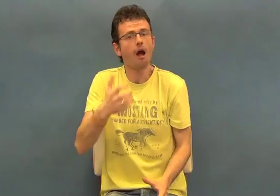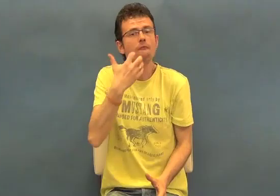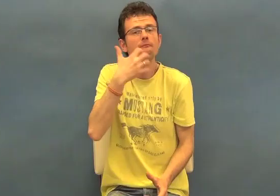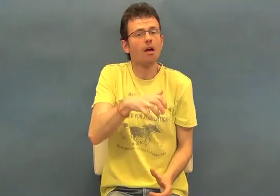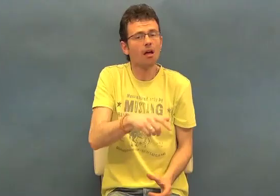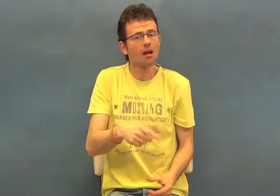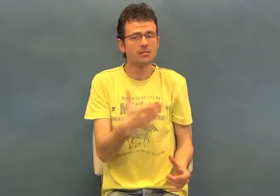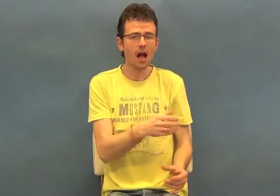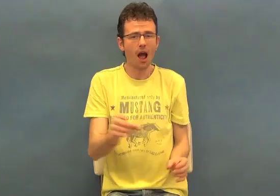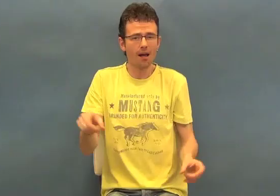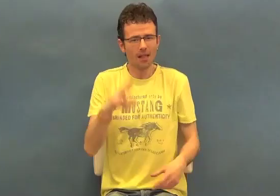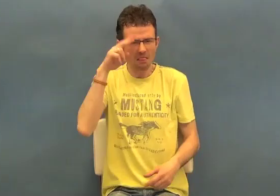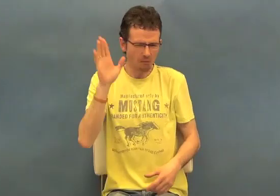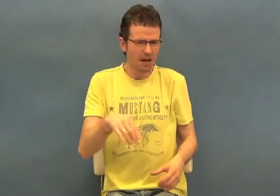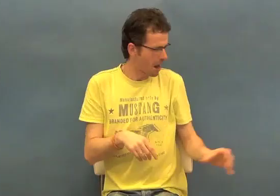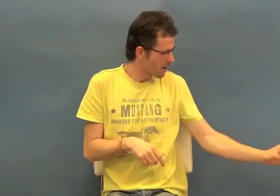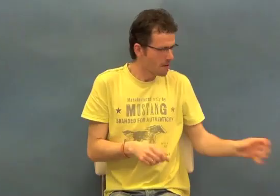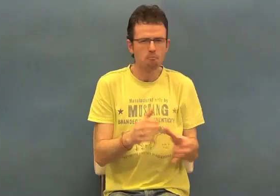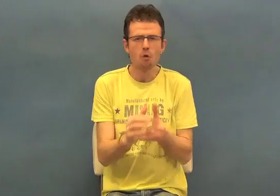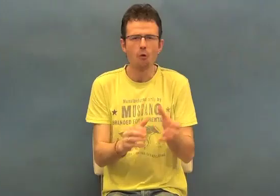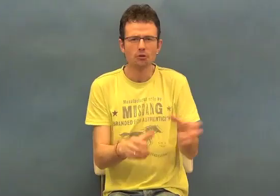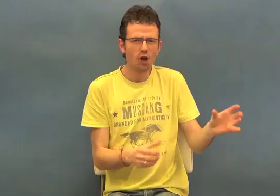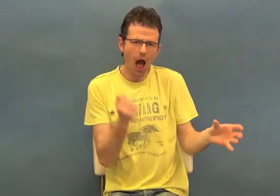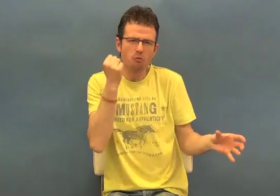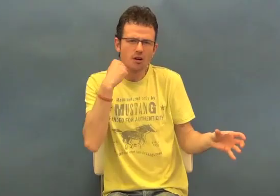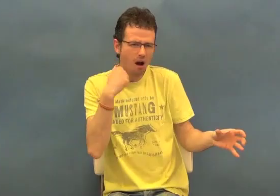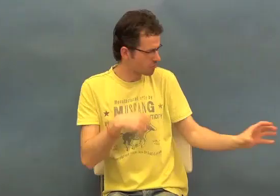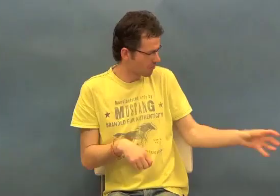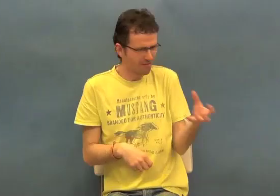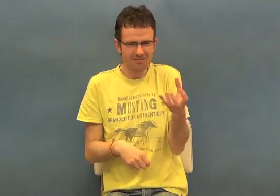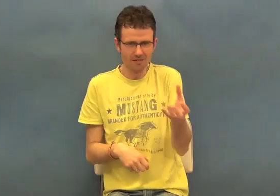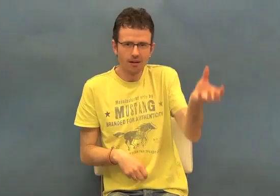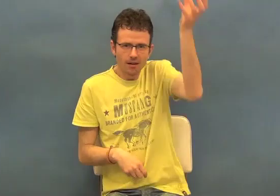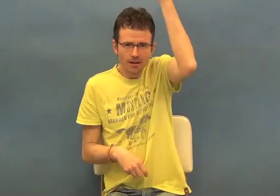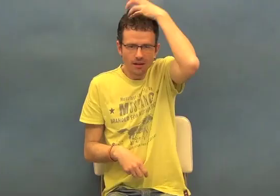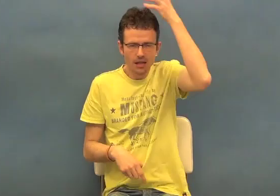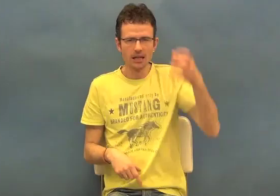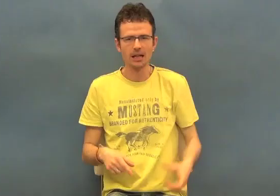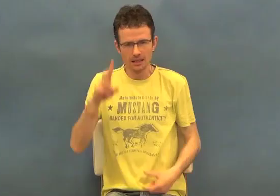Ale wcześniej tata dał mu pomidora albo jabłko, które położył na swojej głowie.